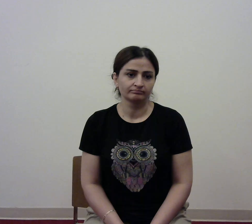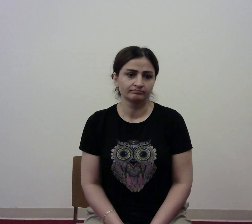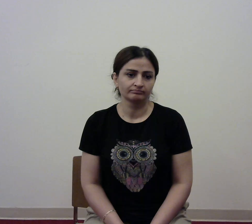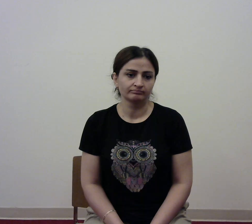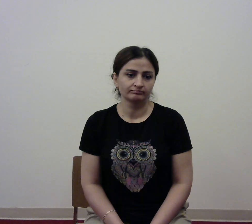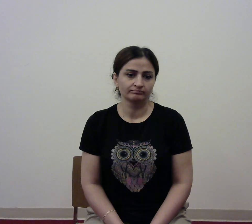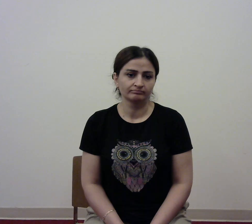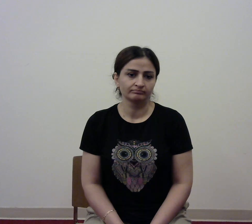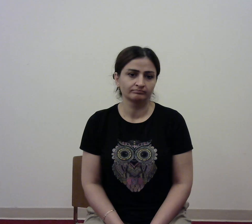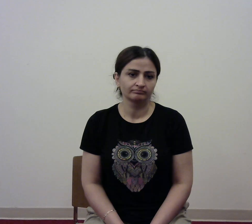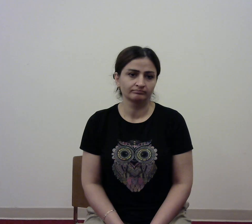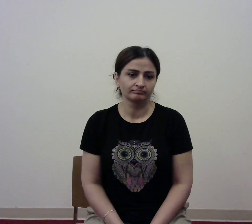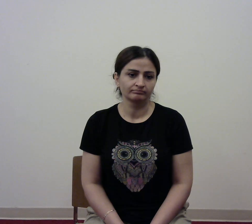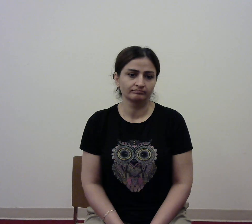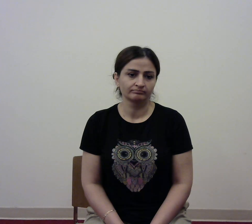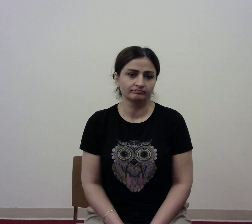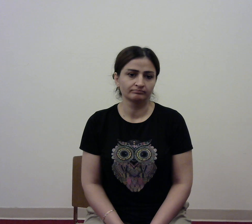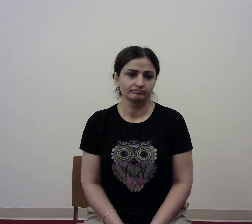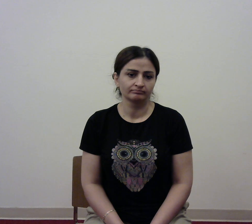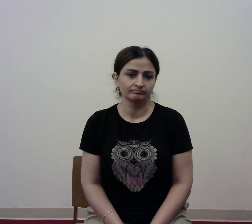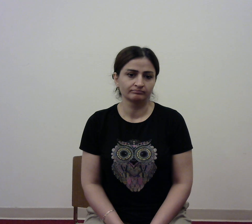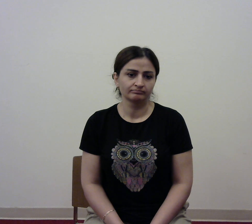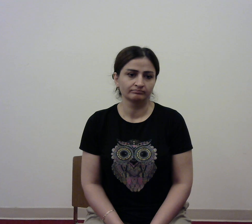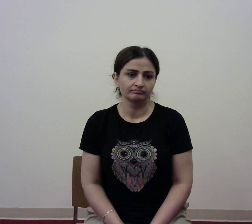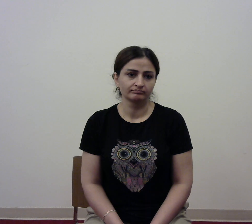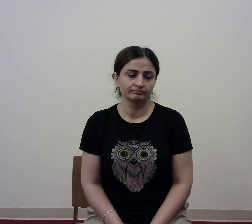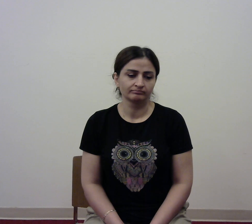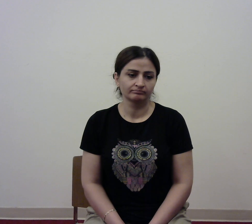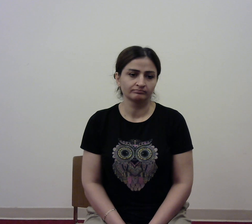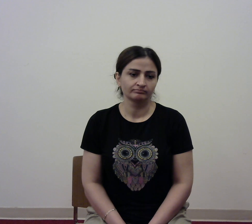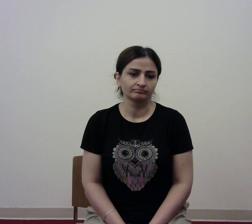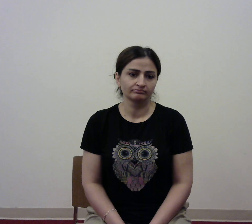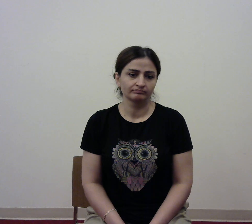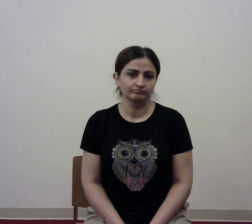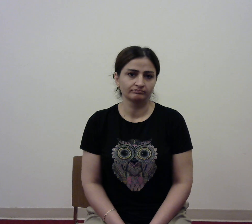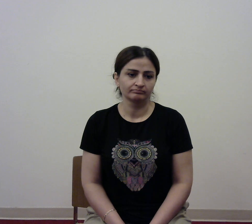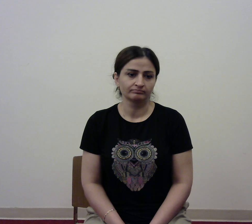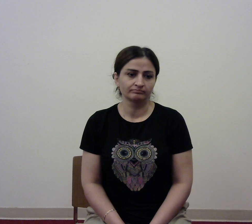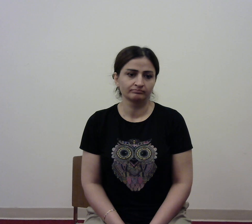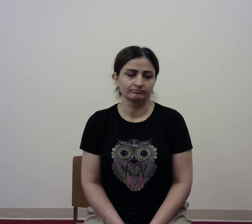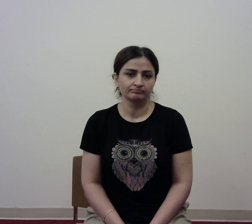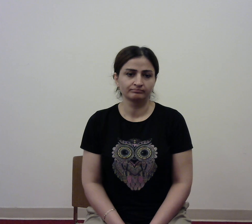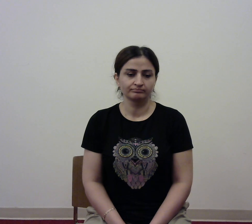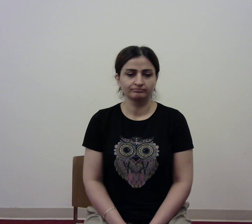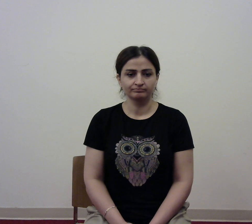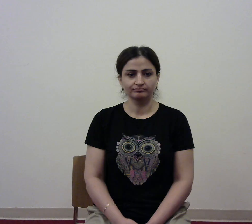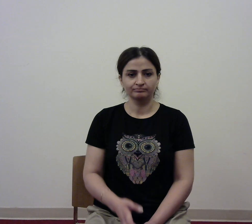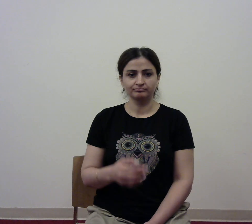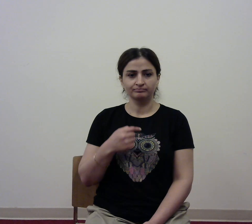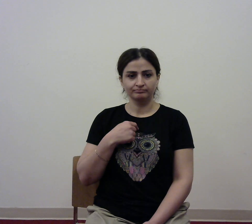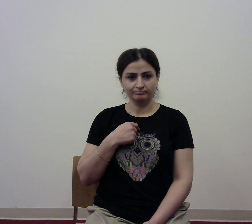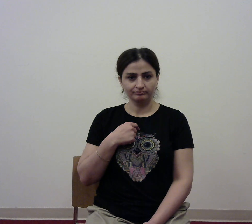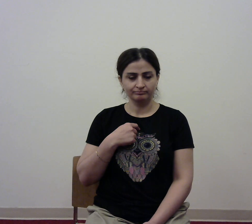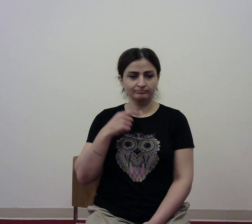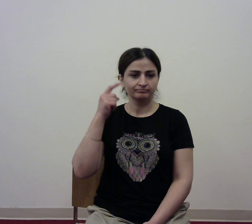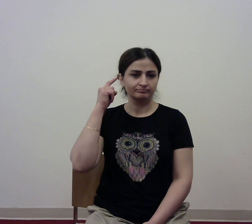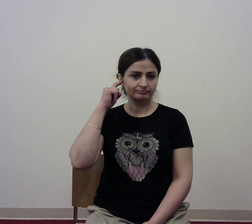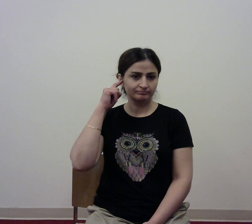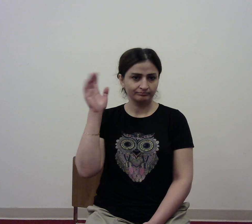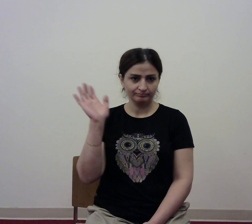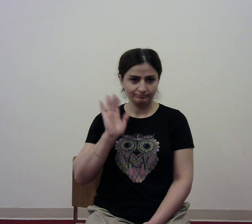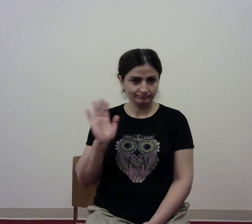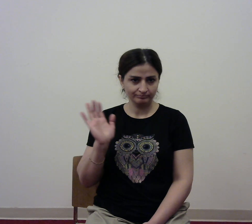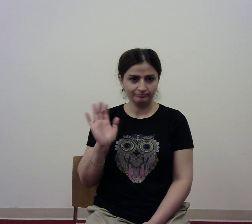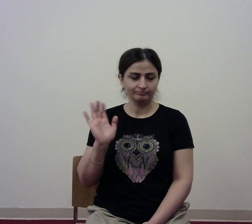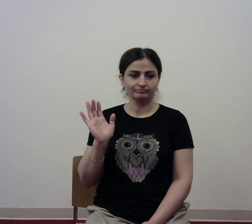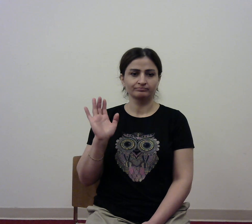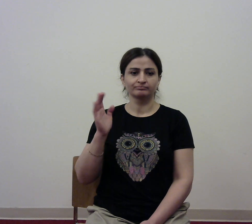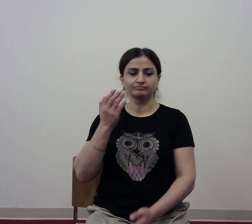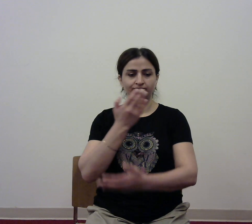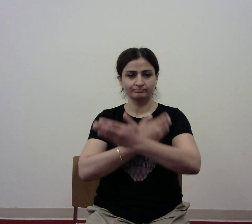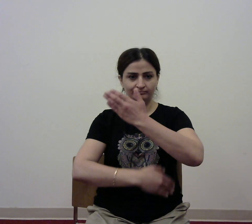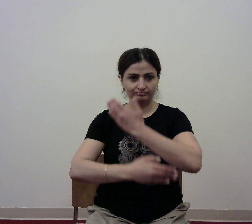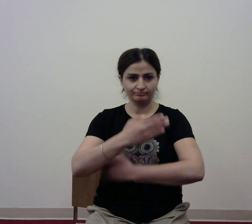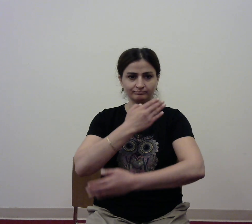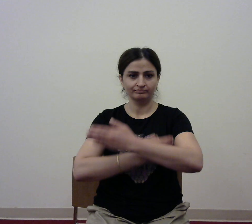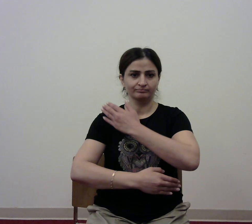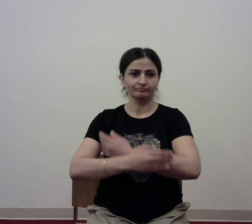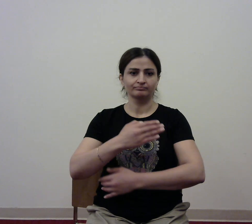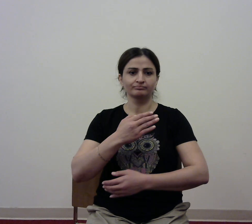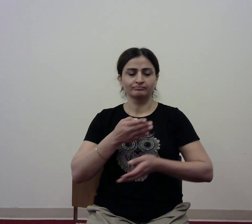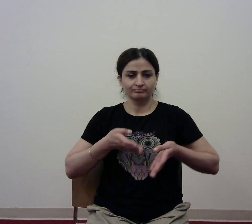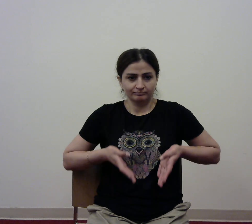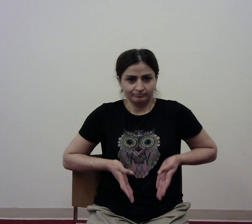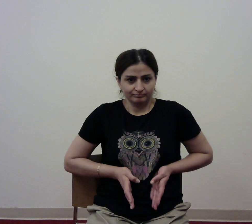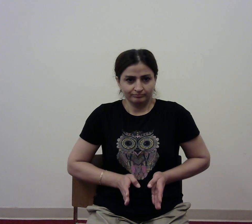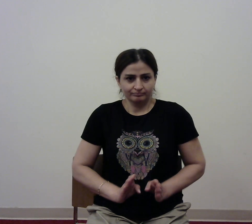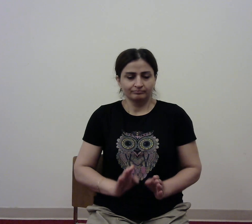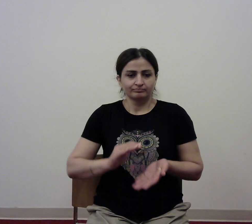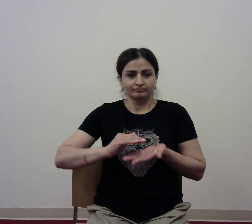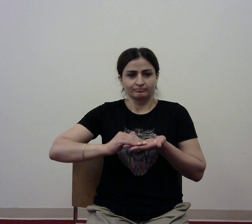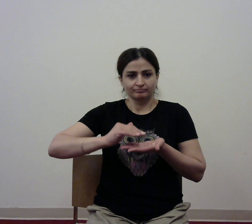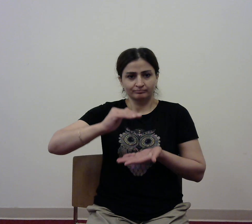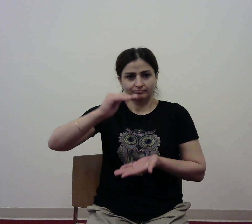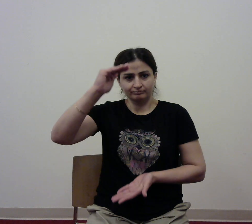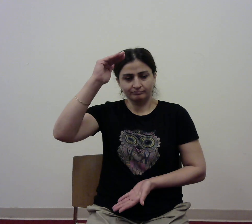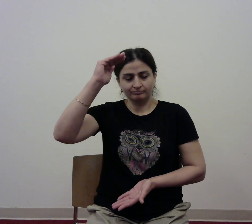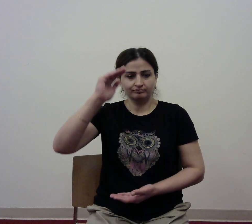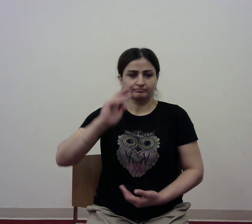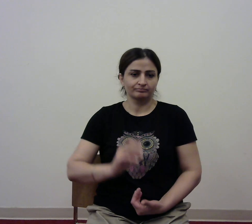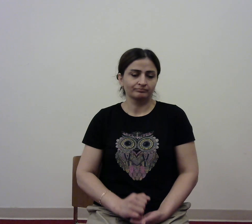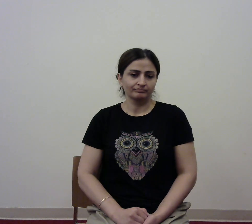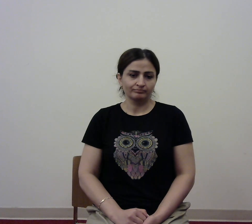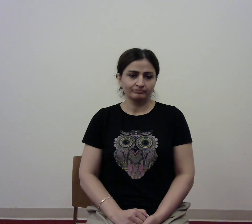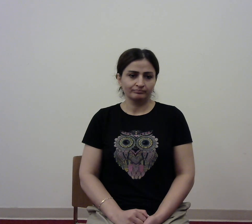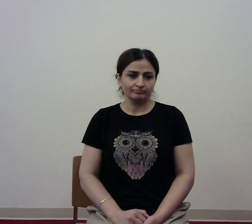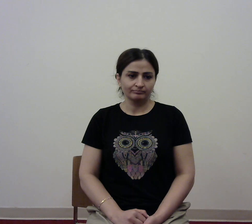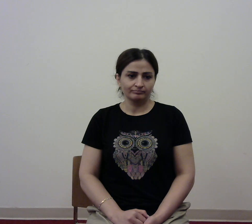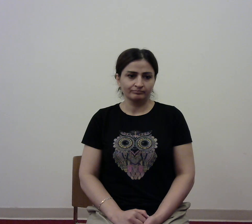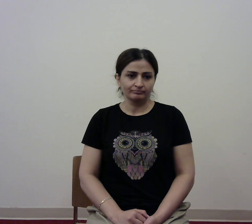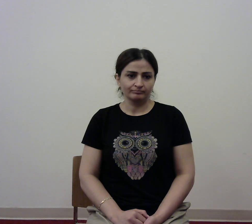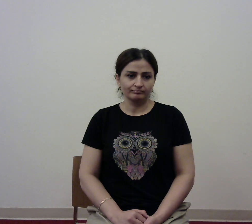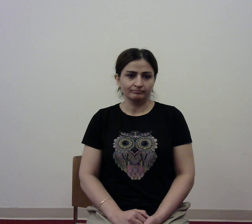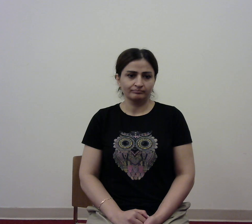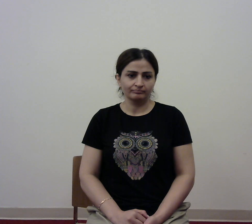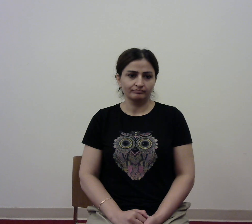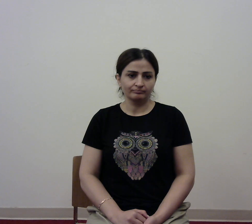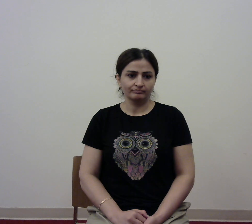Mənim eşitmə məhdudiyyətim anadangəlmədir